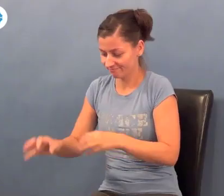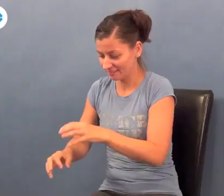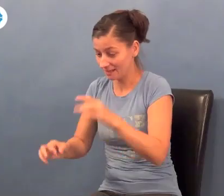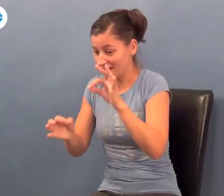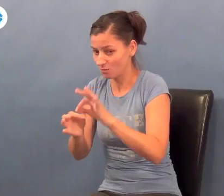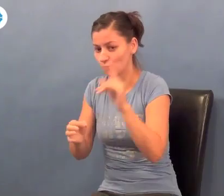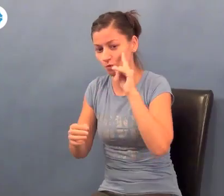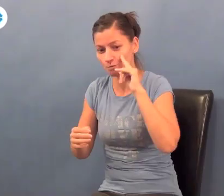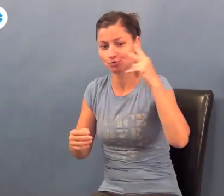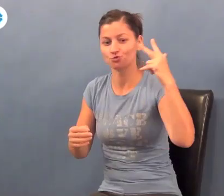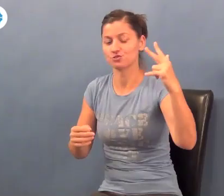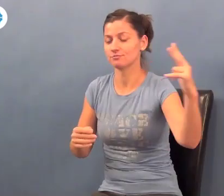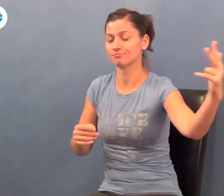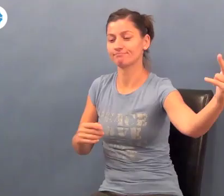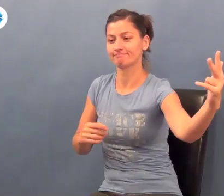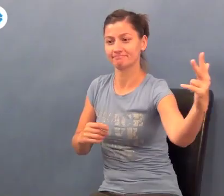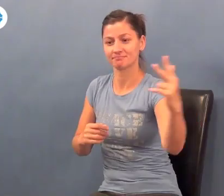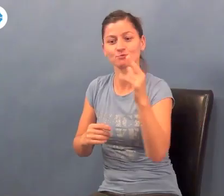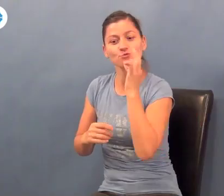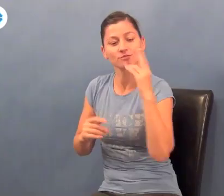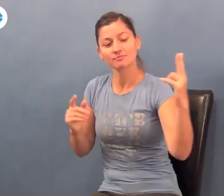Akurat trzech młodych chłopców szło w ich kierunku.